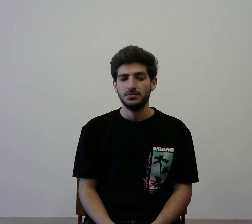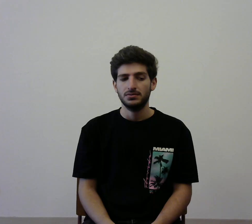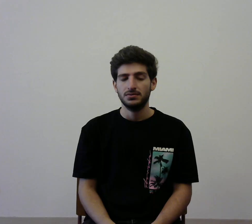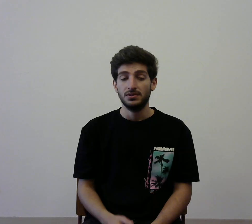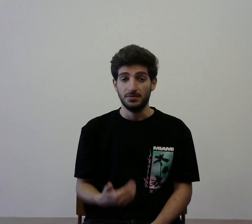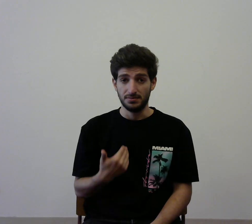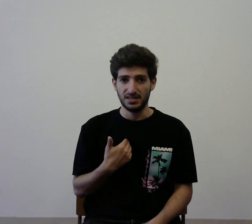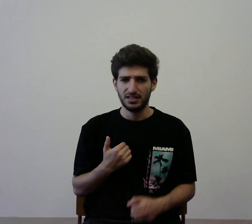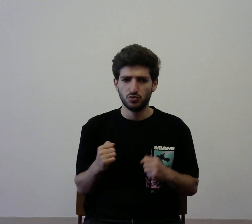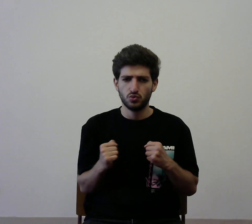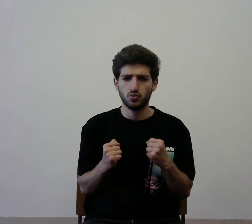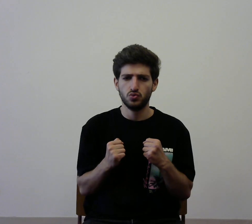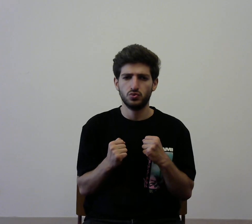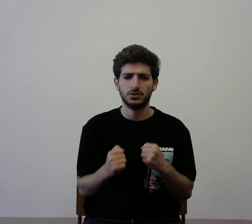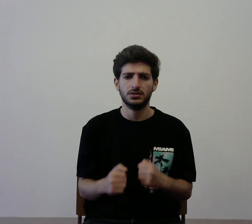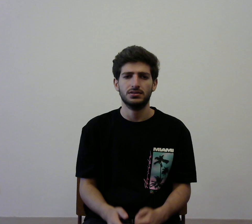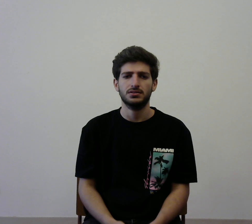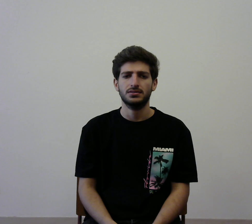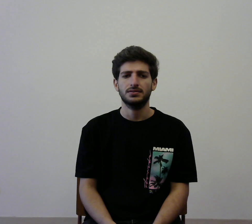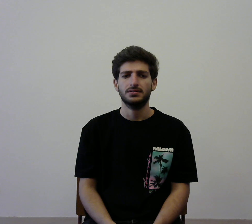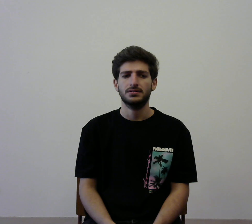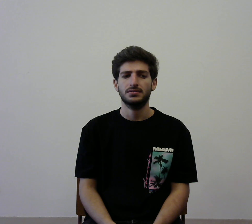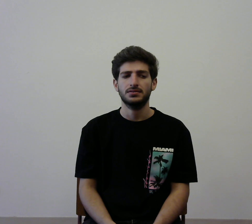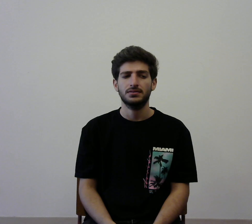Mənə soyuqdur